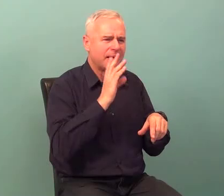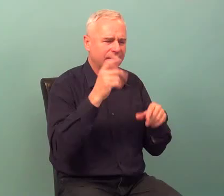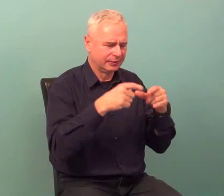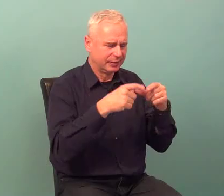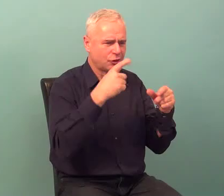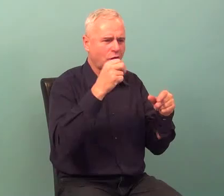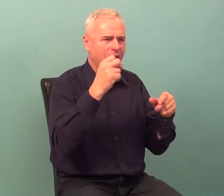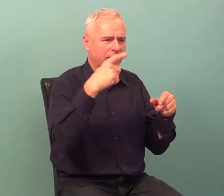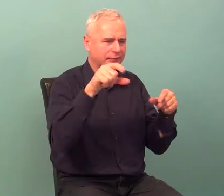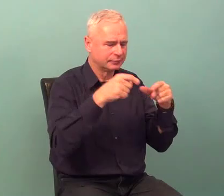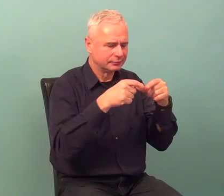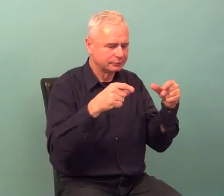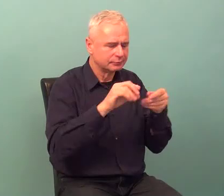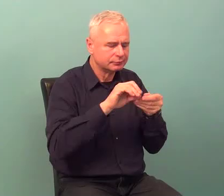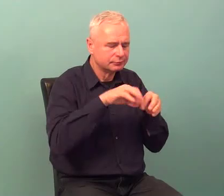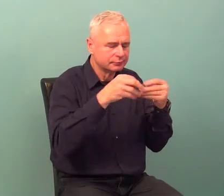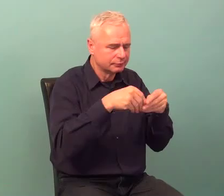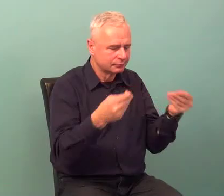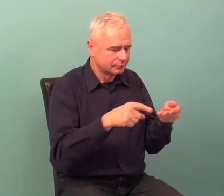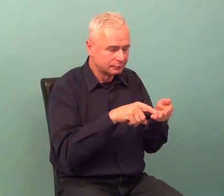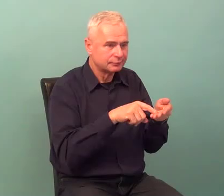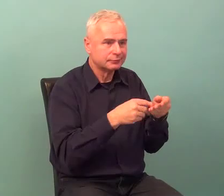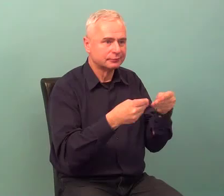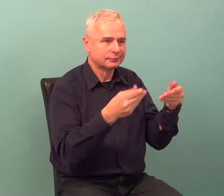Obrazem z Donaldem, był na papierku, widoczny po odpakowaniu gumy.